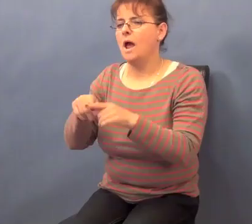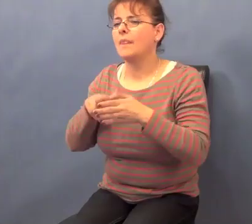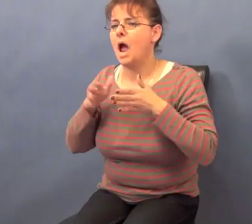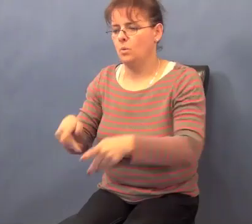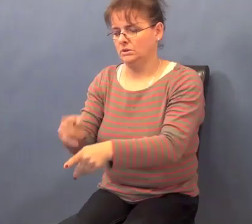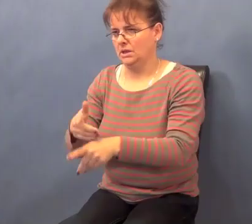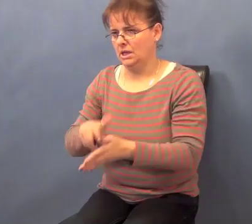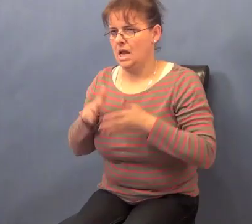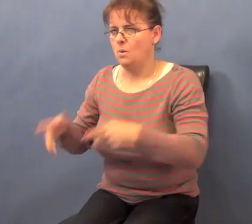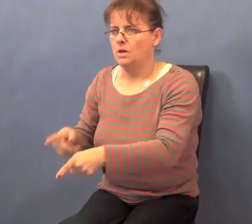Ten zakaz dotyczy tylko ulicy.